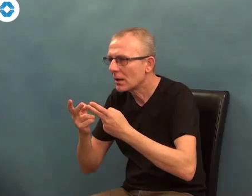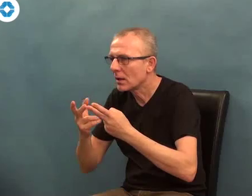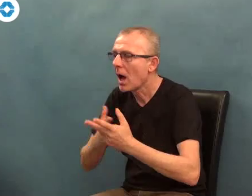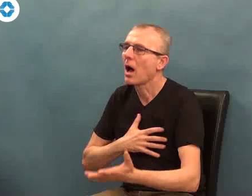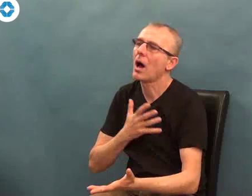Nagle im ulżyło...